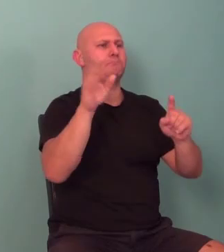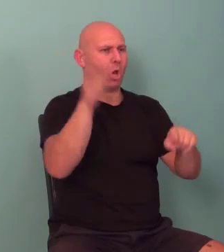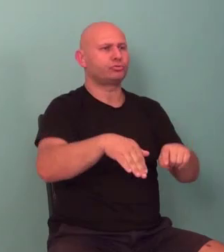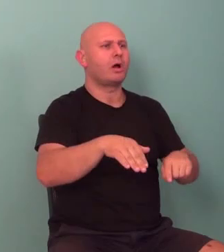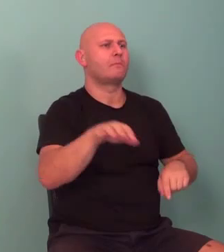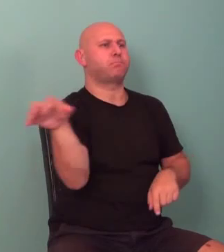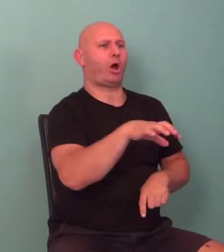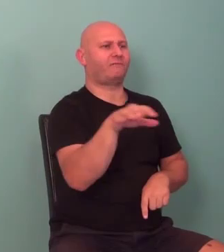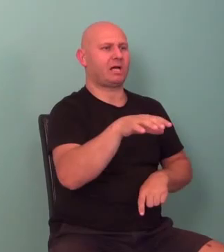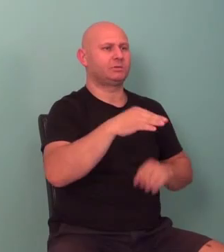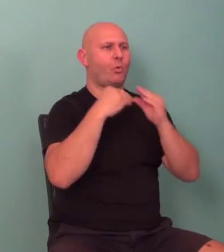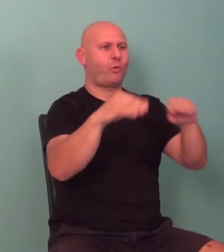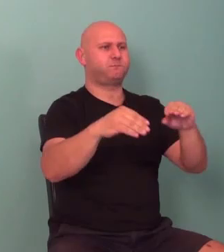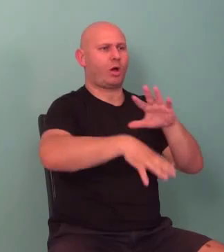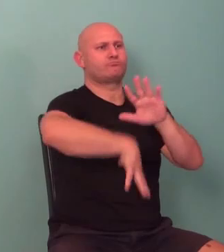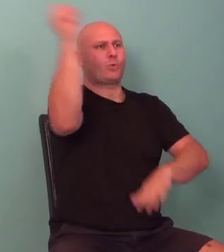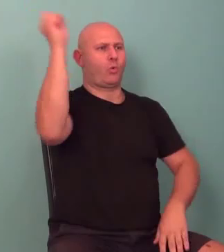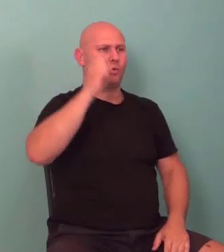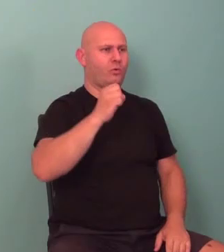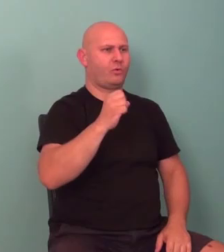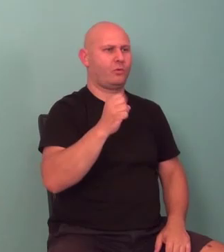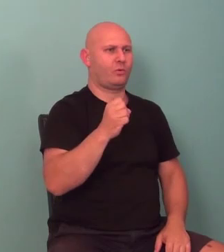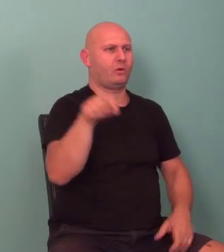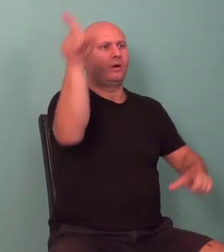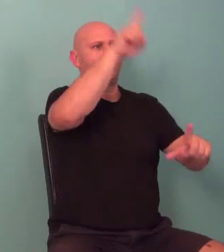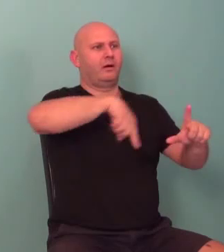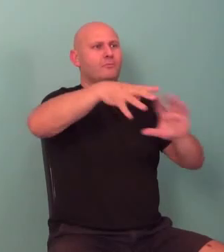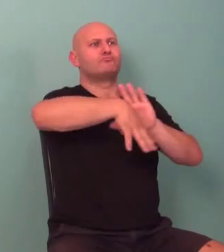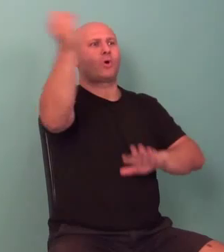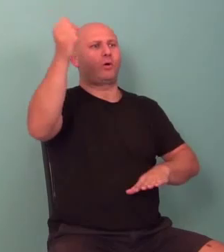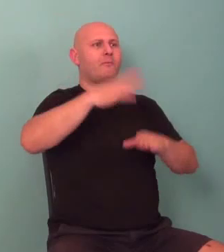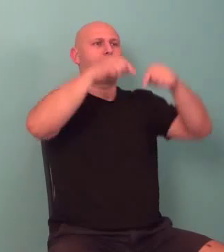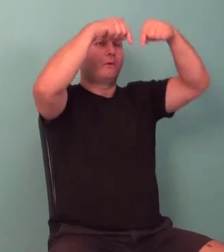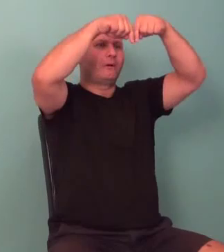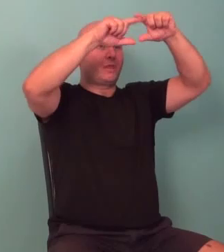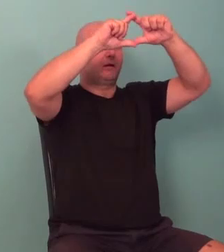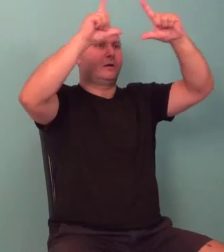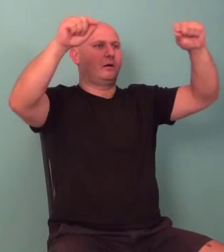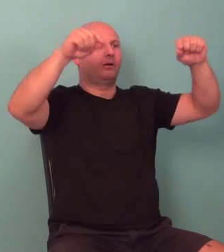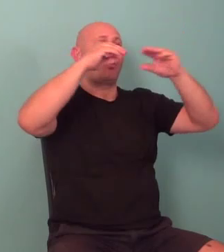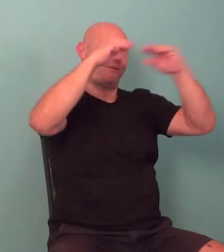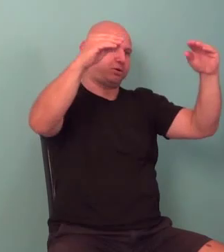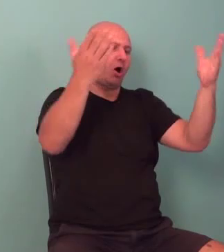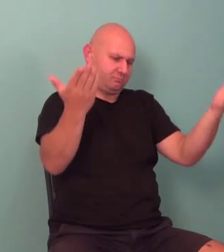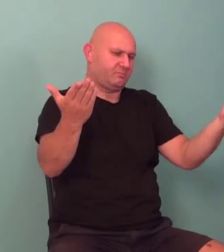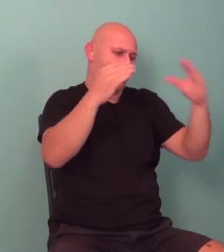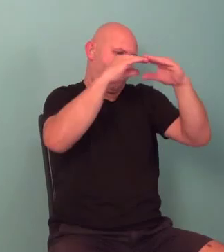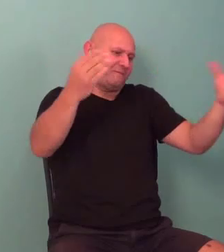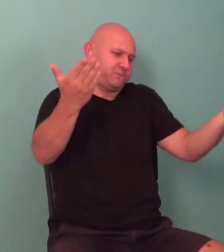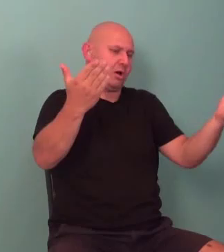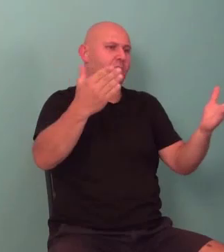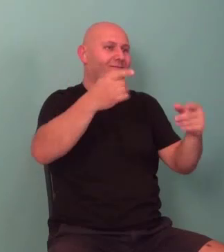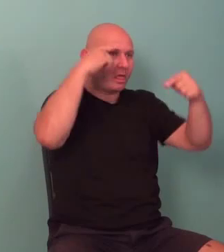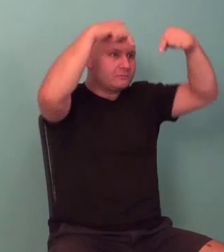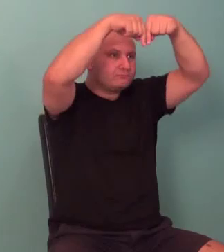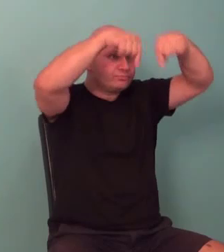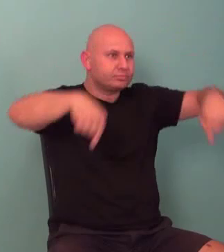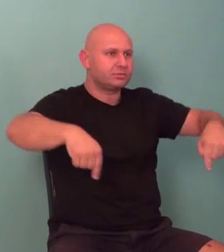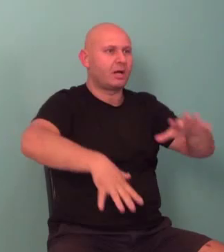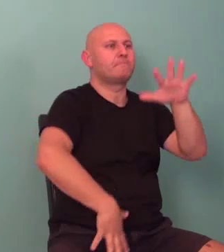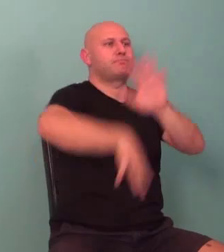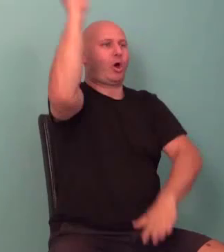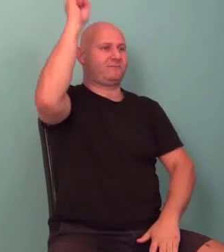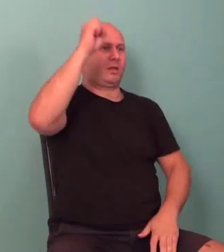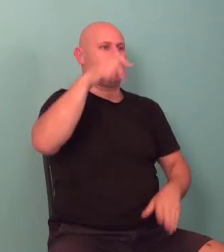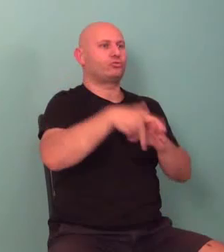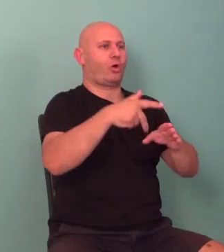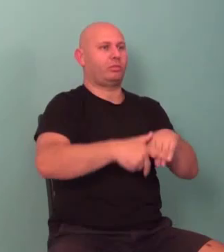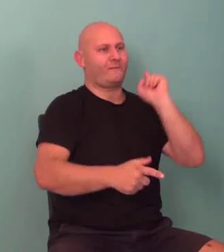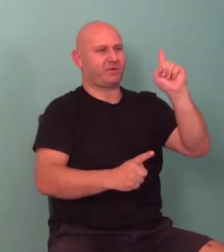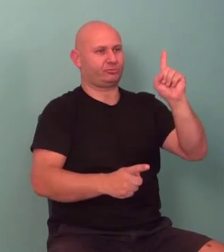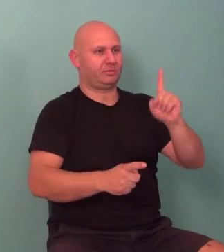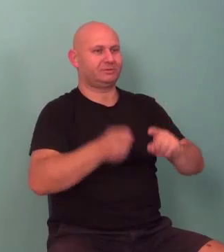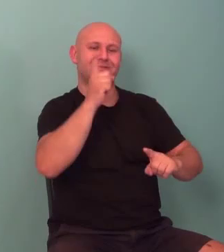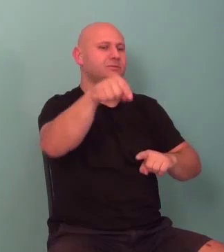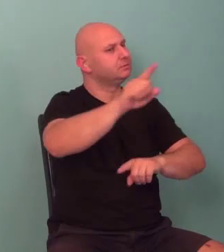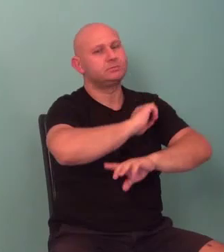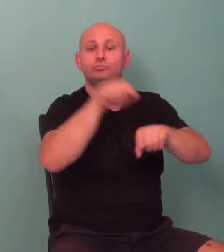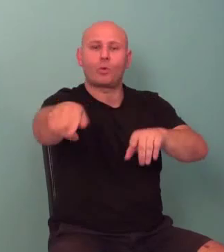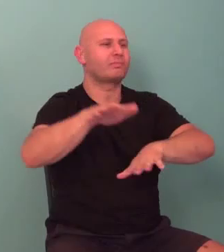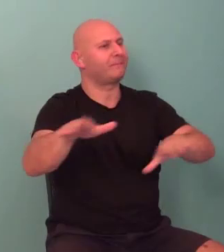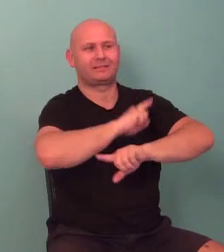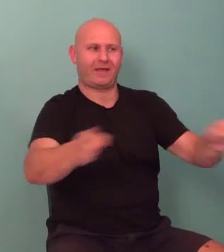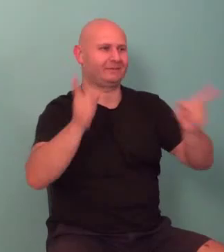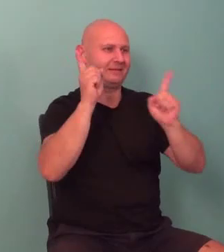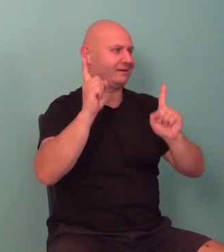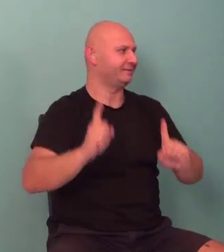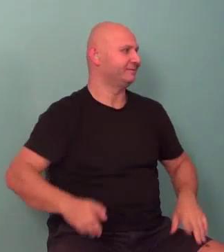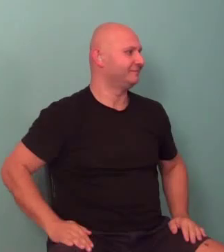Ponieważ ufo może zabrać konia, ufo to ten mały trójkąt, no wygląda jak ufo! Porywa konie, więc nie wolno ich tam zostawiać, jest zakaz.